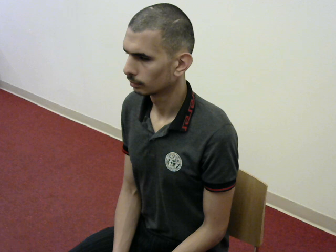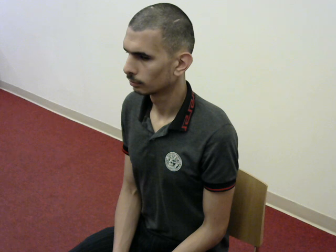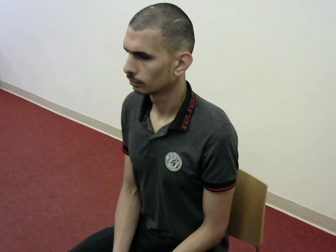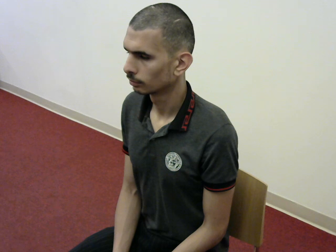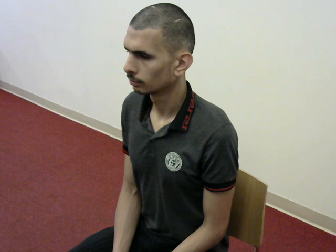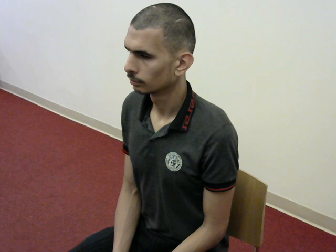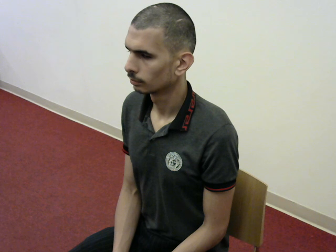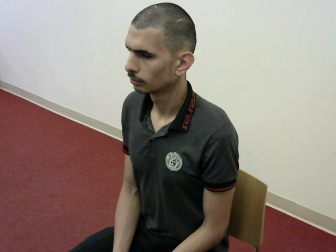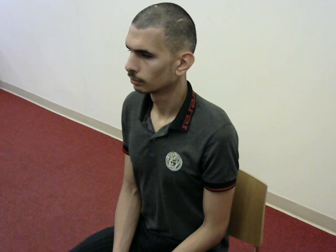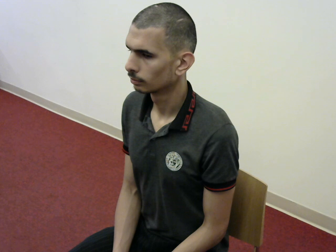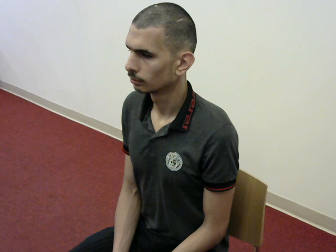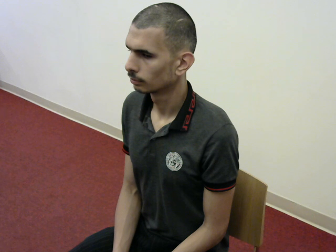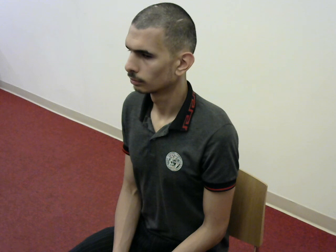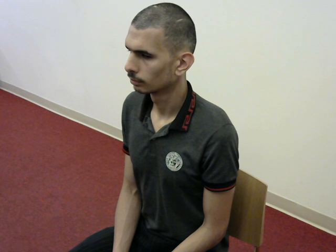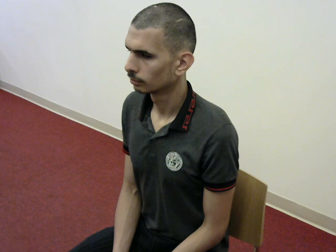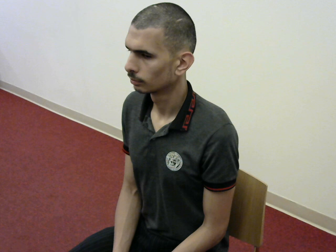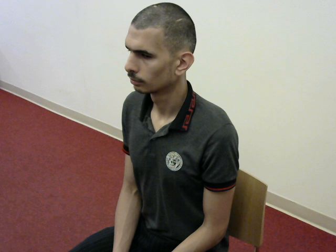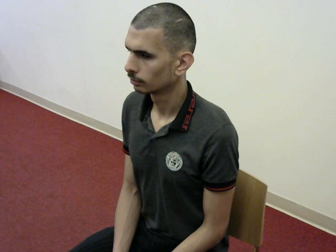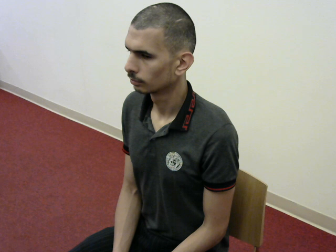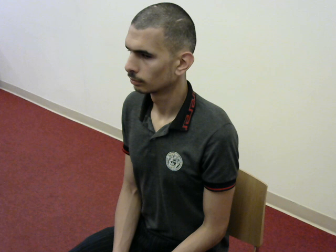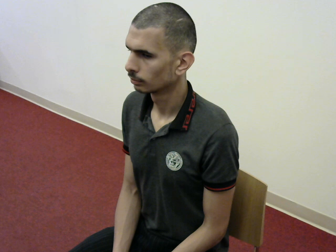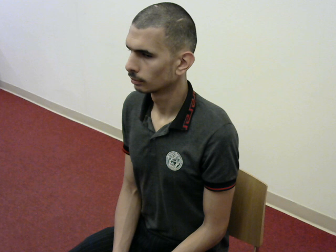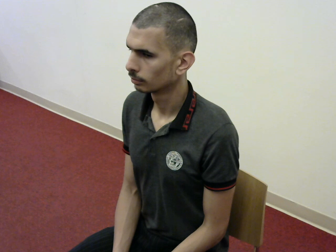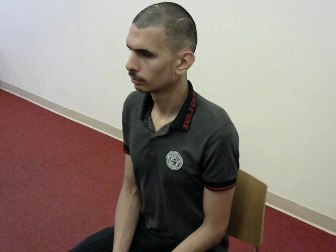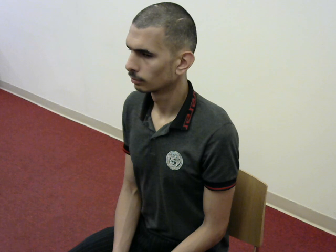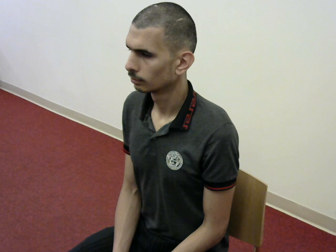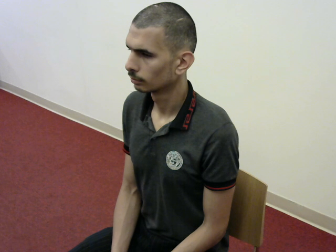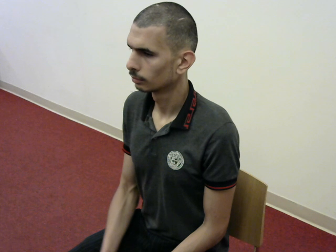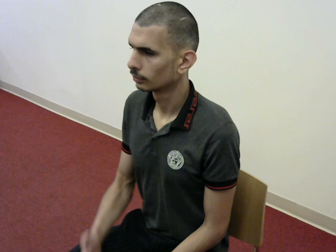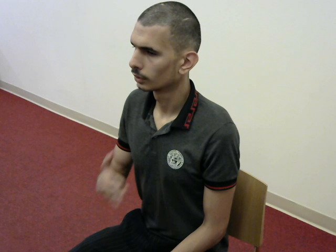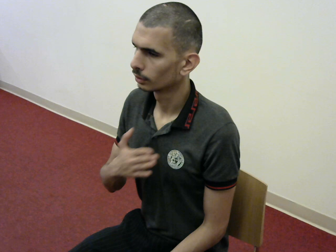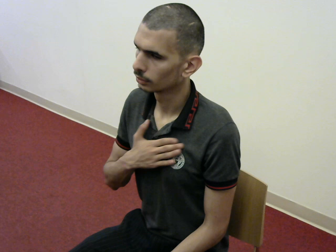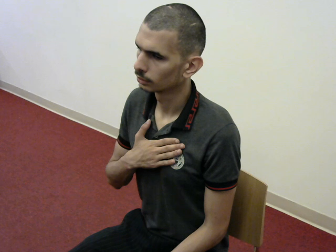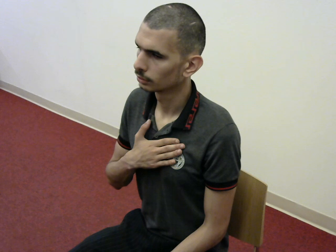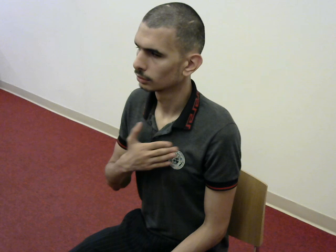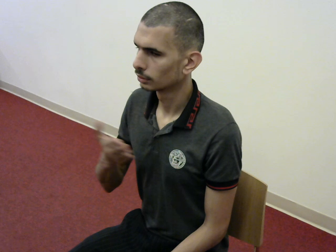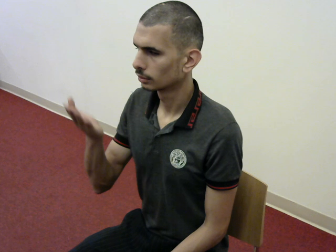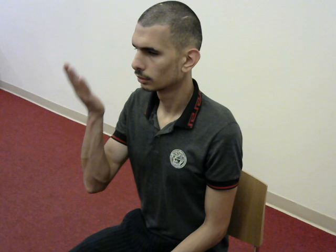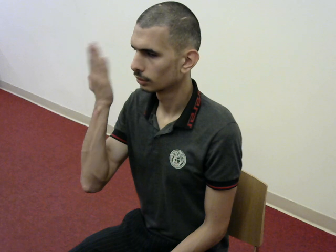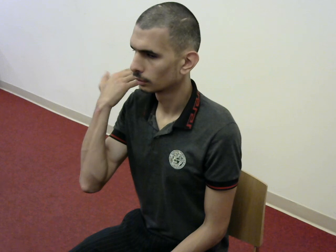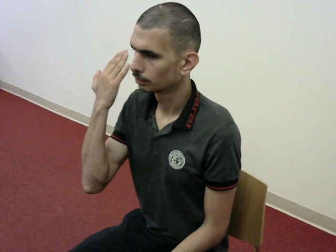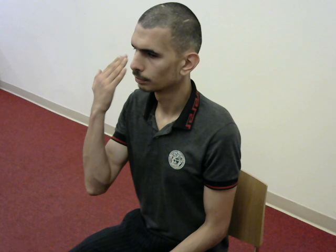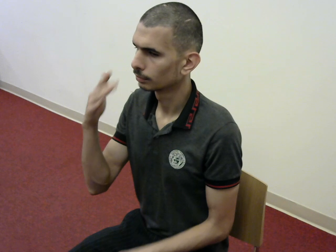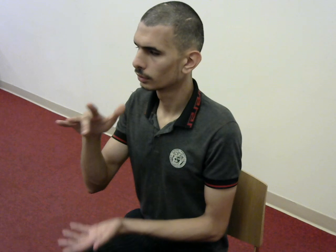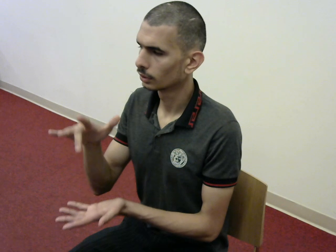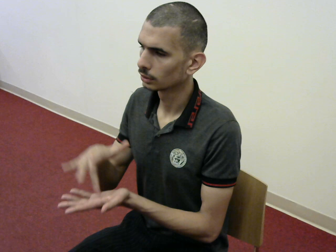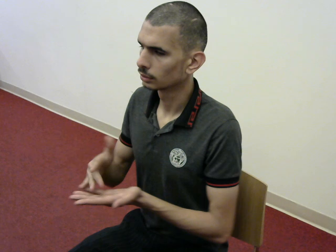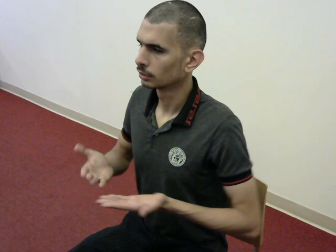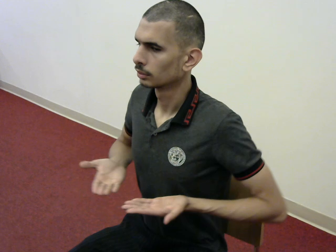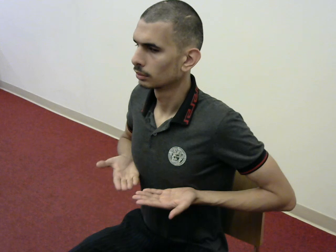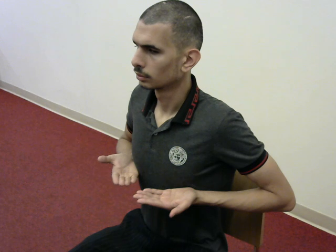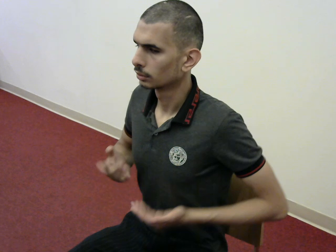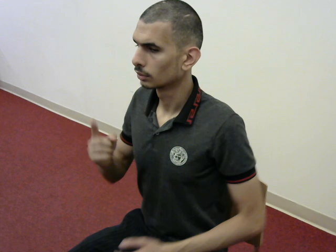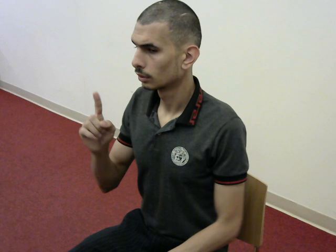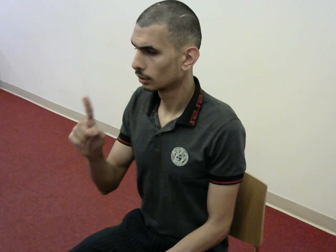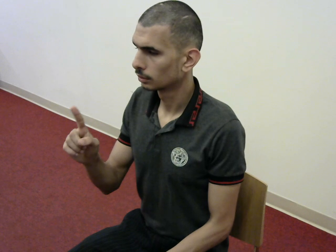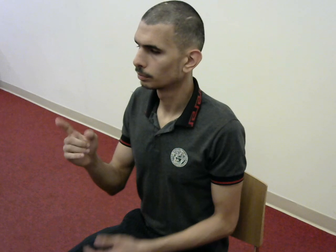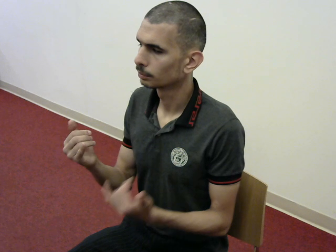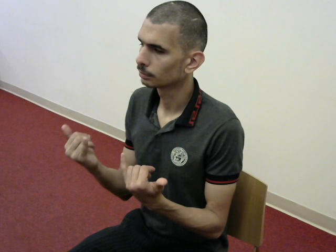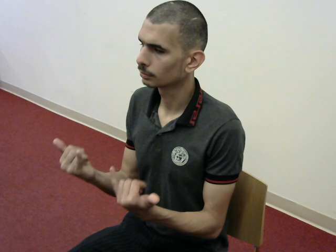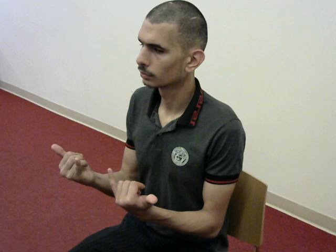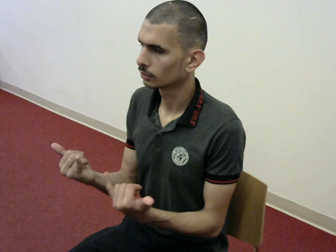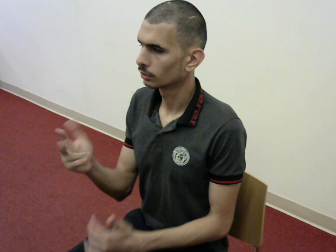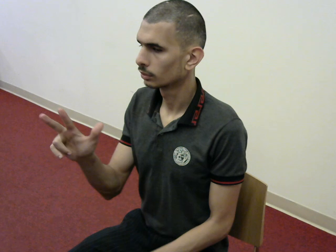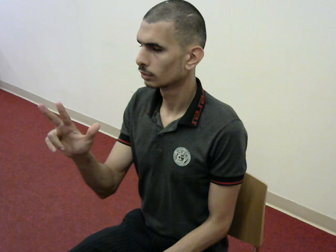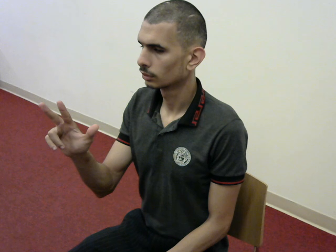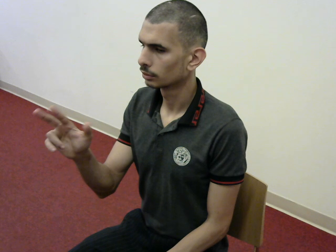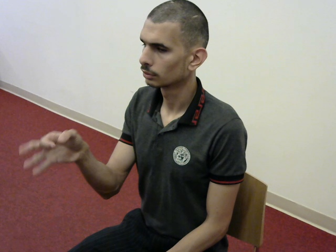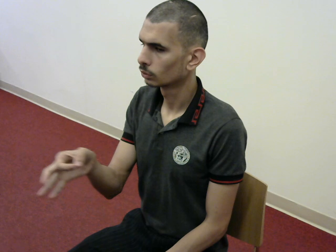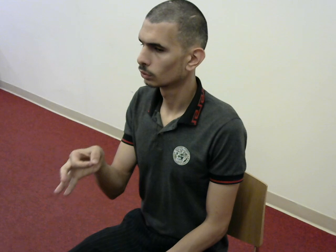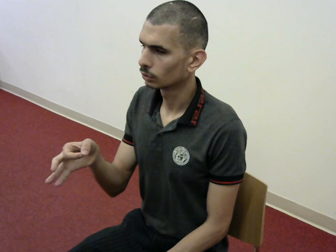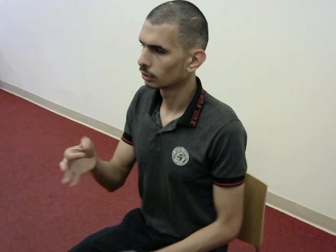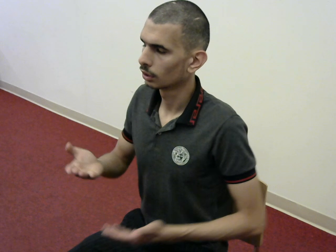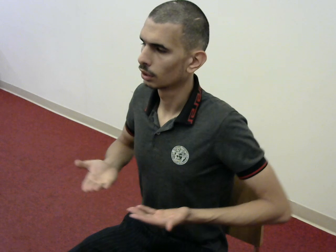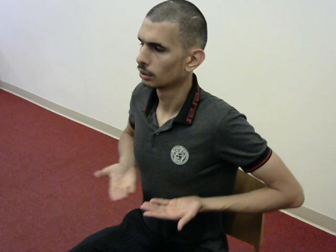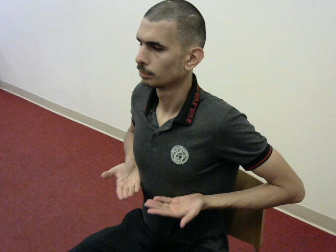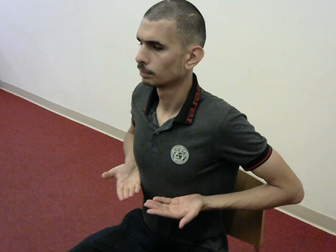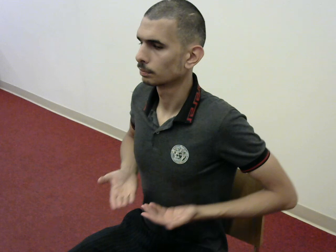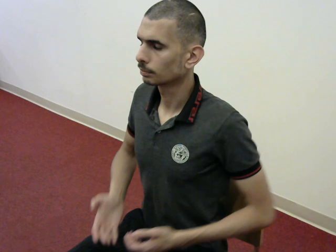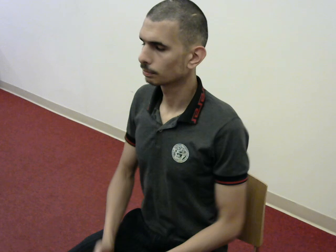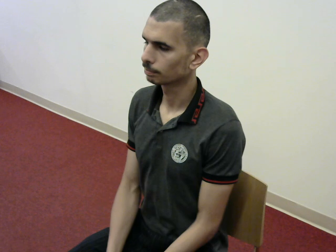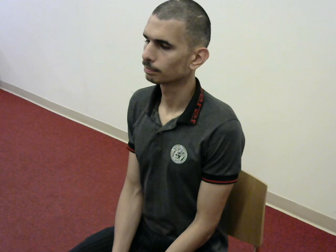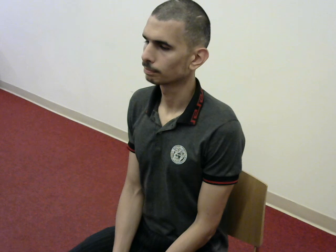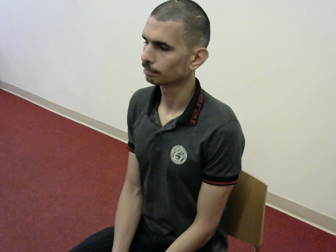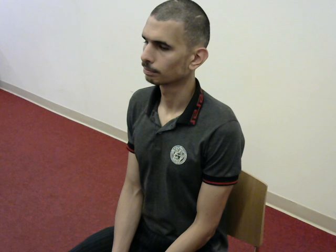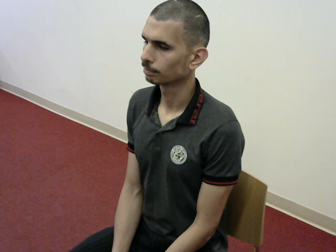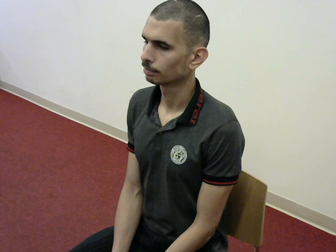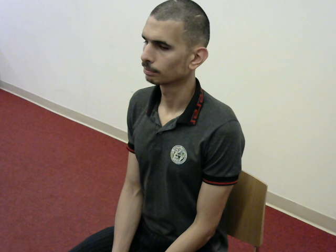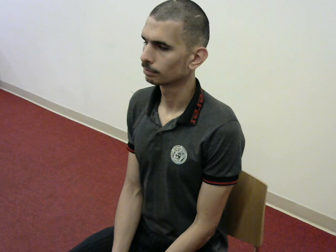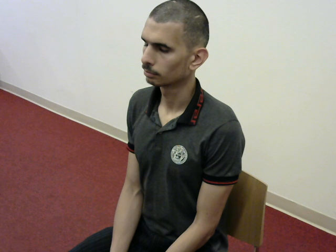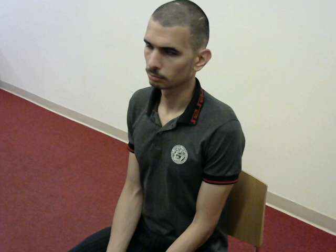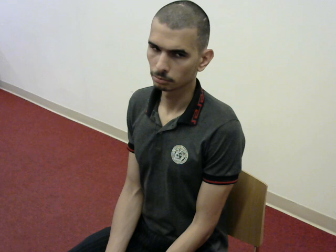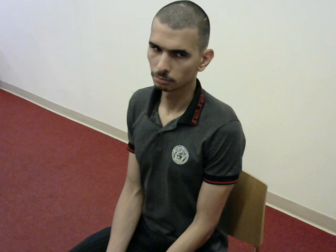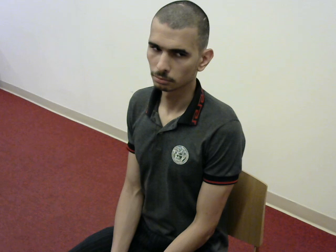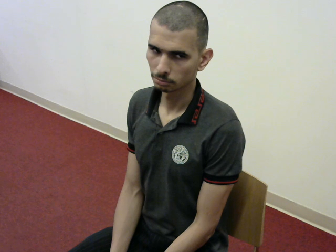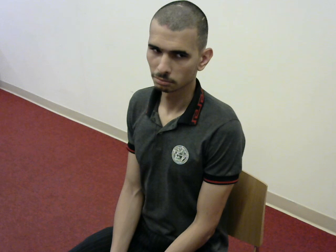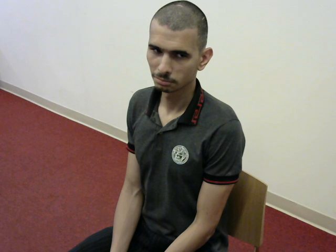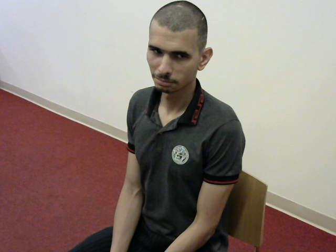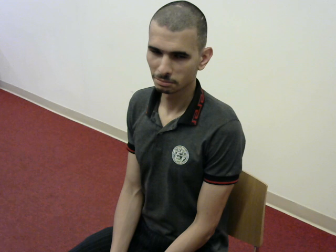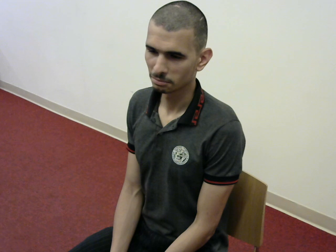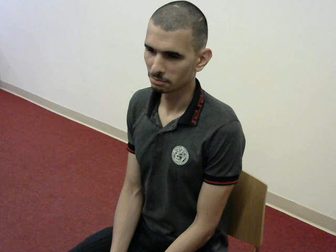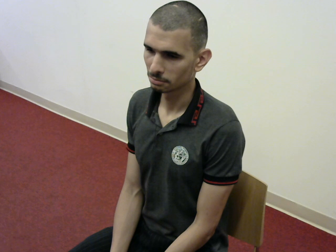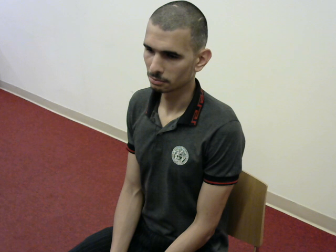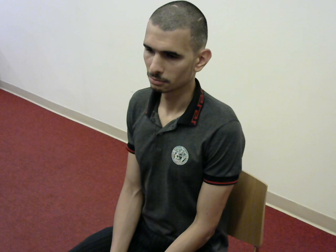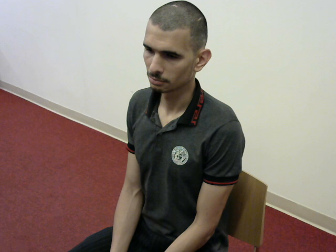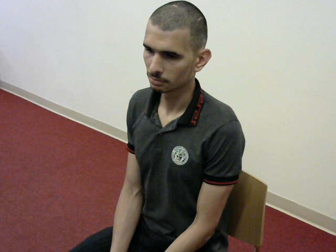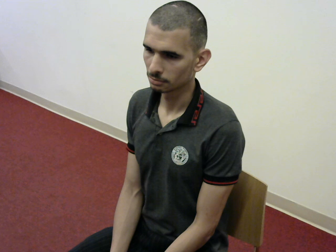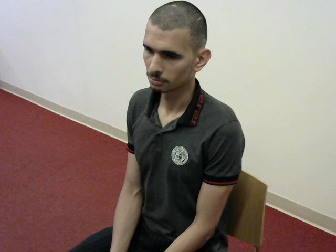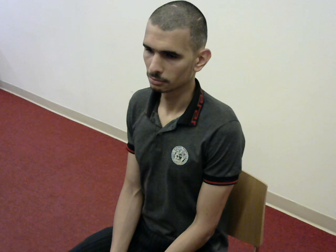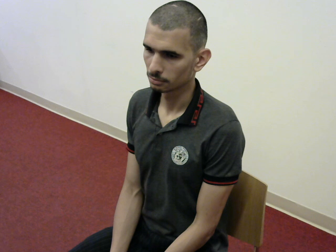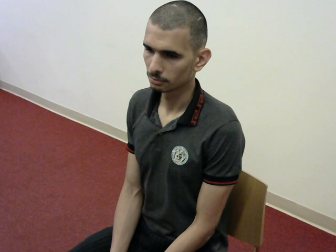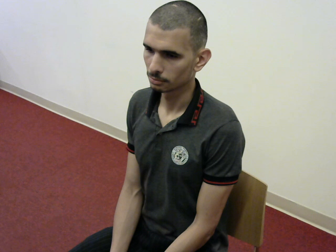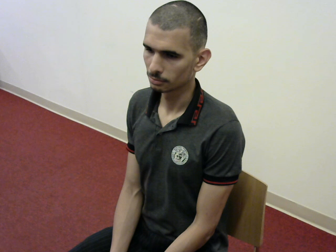Mən əvvəl mərkəzdə yaşamışam, amma indi 3-cü mikrorayonda yaşayıram